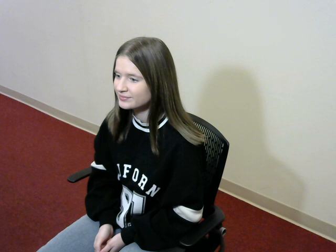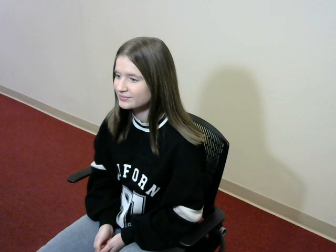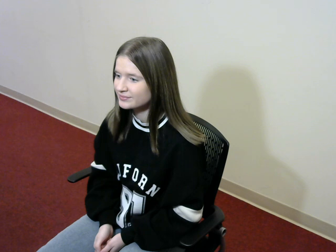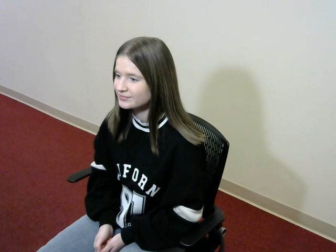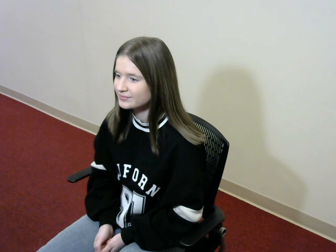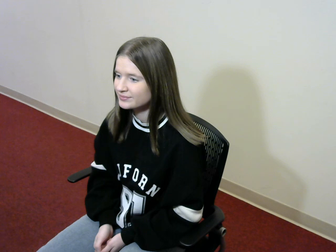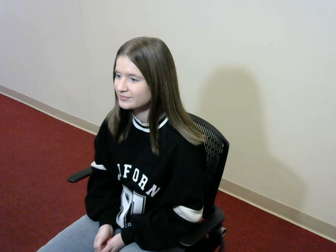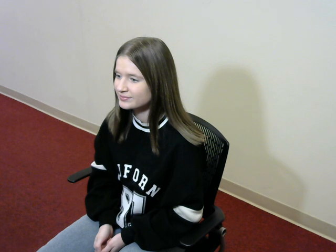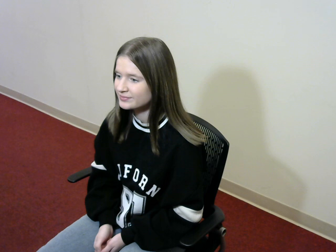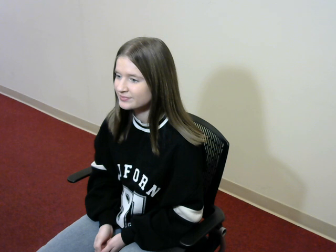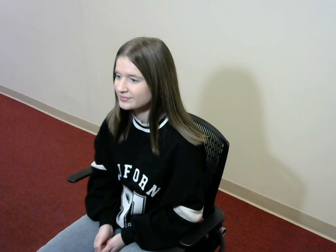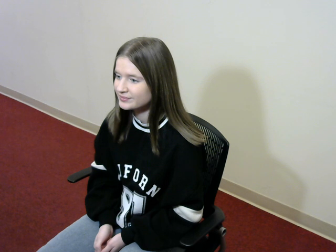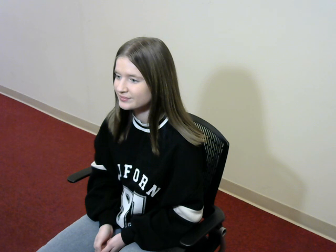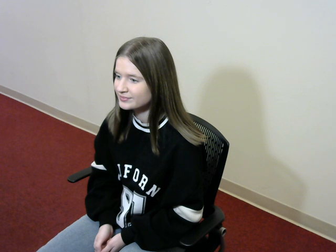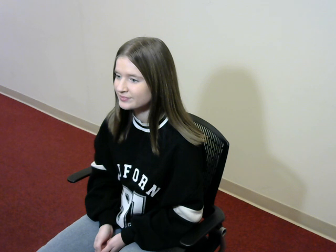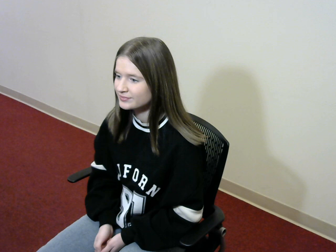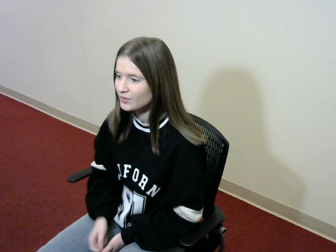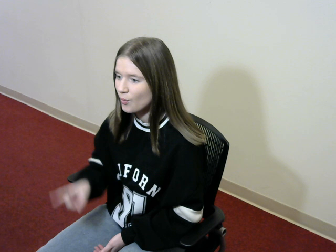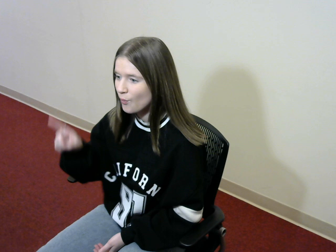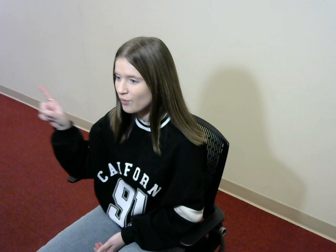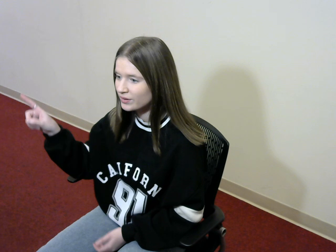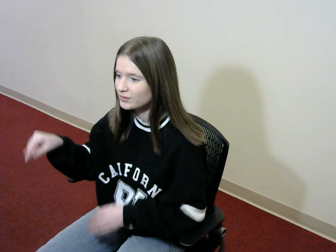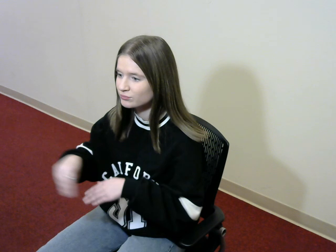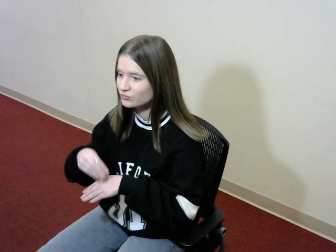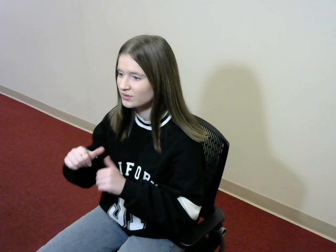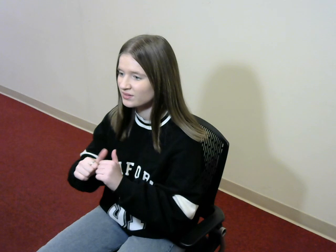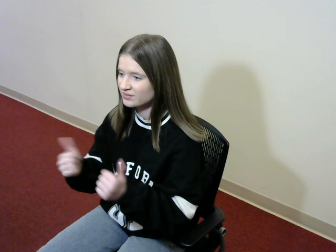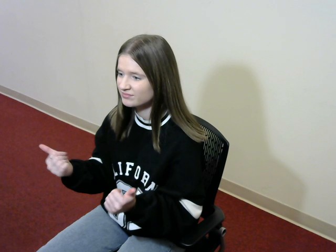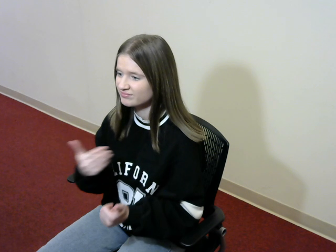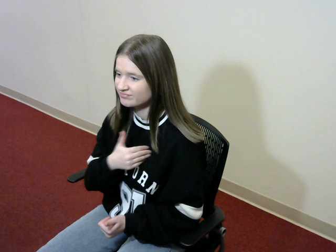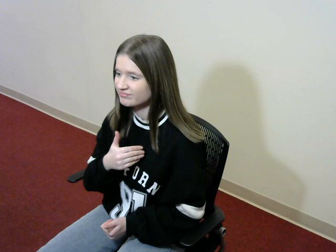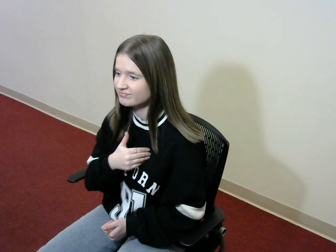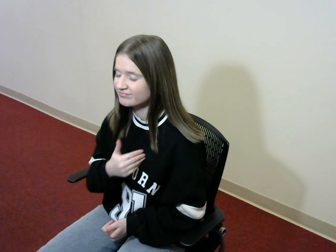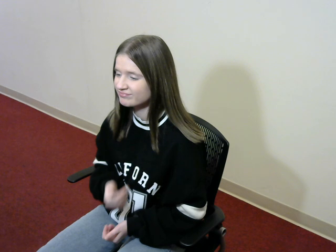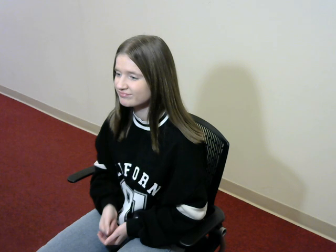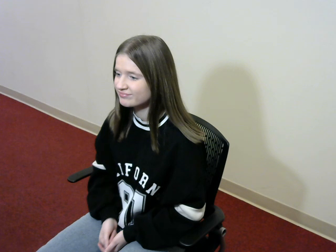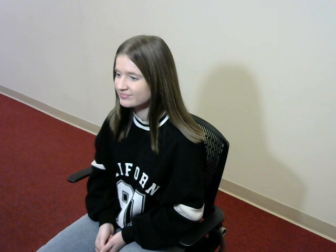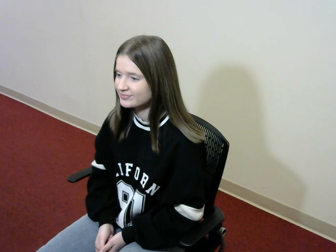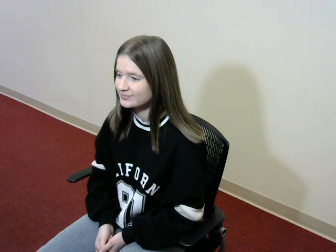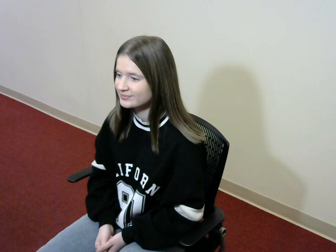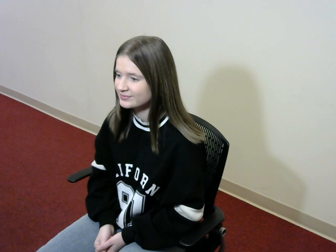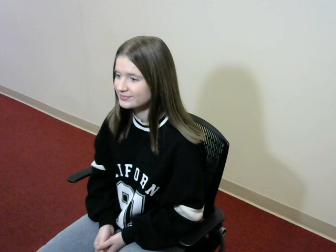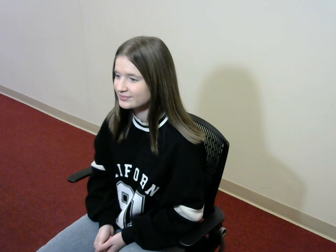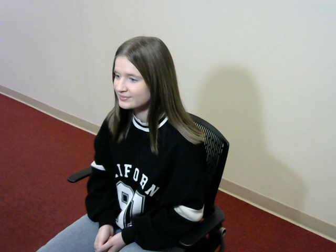O həyat yoldaşından ayrılmaq istəyir